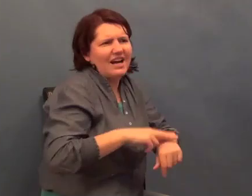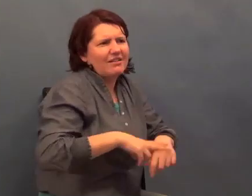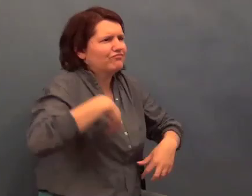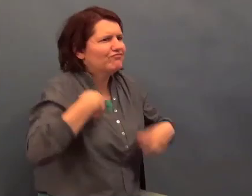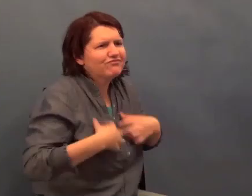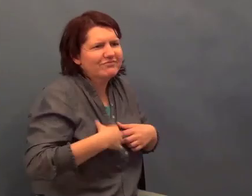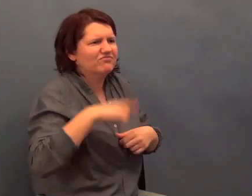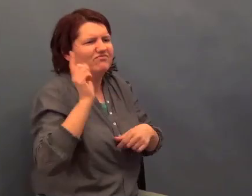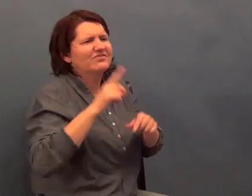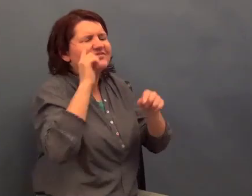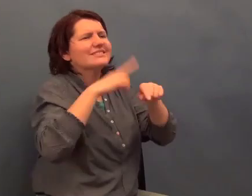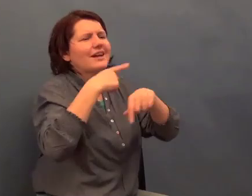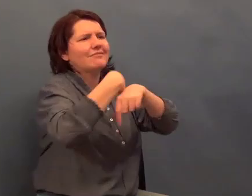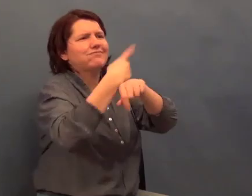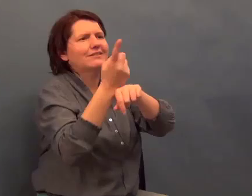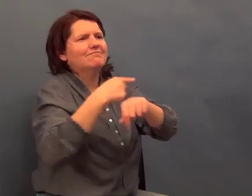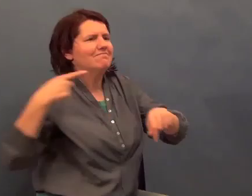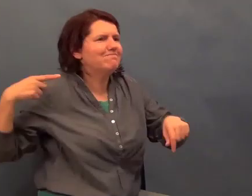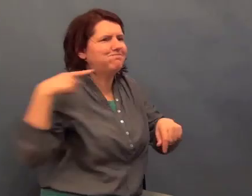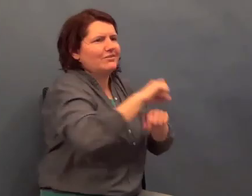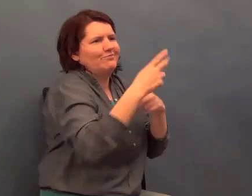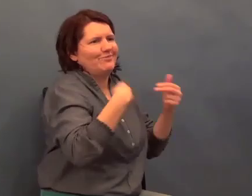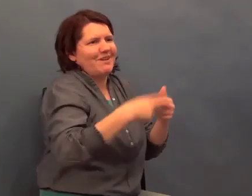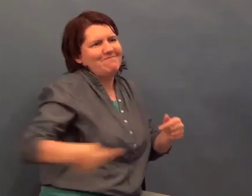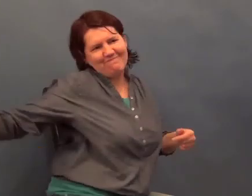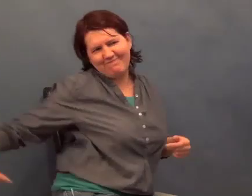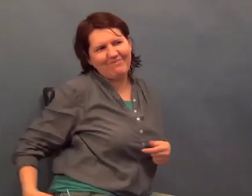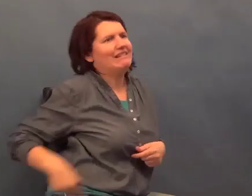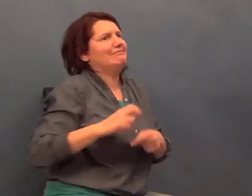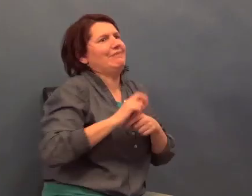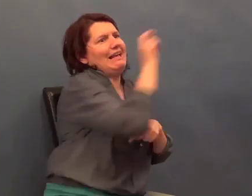Zegar złości się, decyduje się... Wskazówką strzela Myszce Miki w pupę.